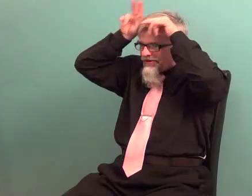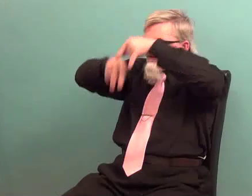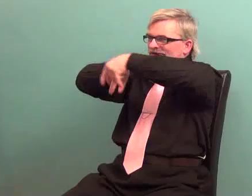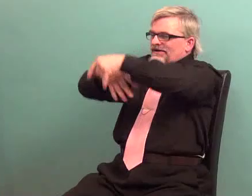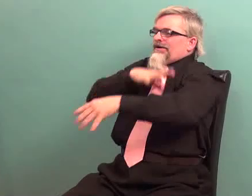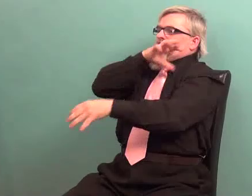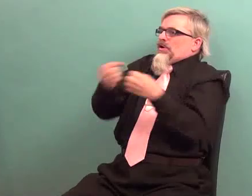Przestraszyła się, bo myślała, że to duch.